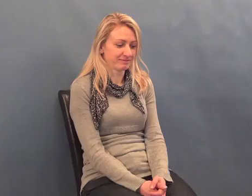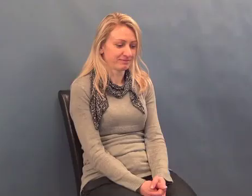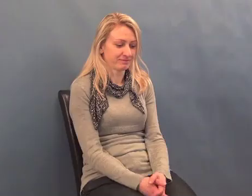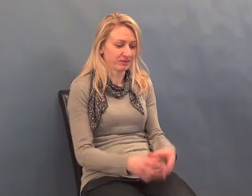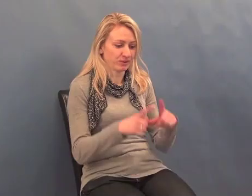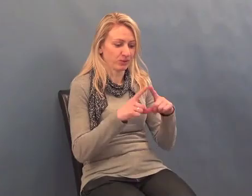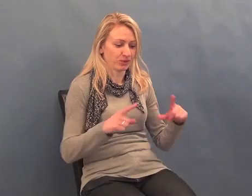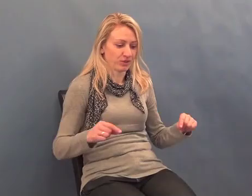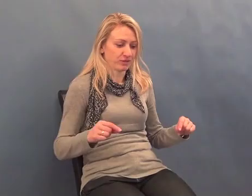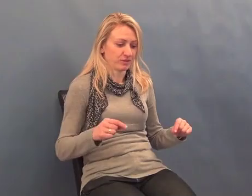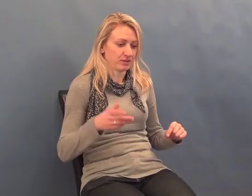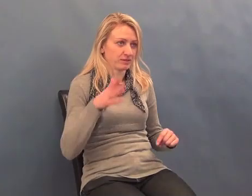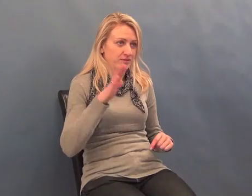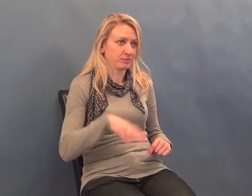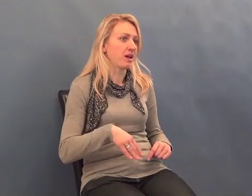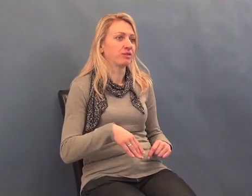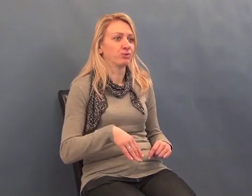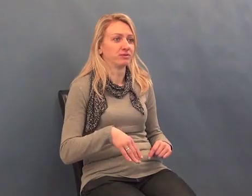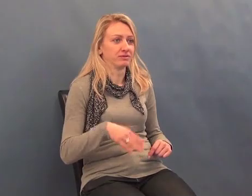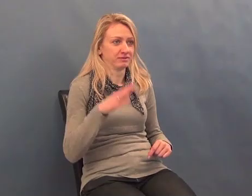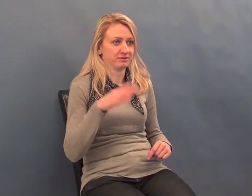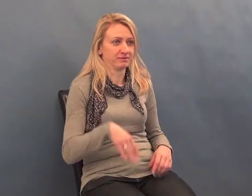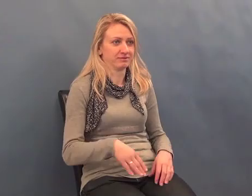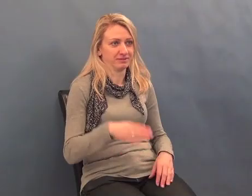Trójkąt. Spadł, spadł, spadł.